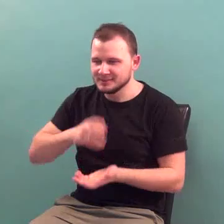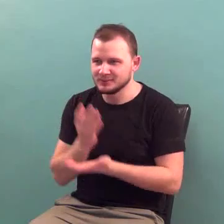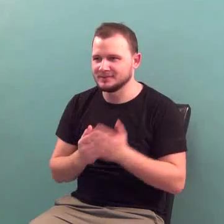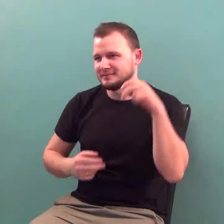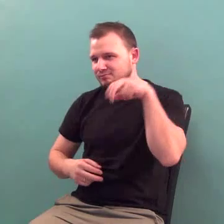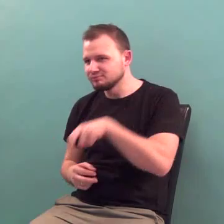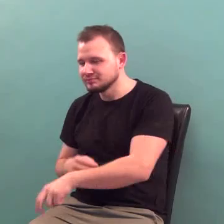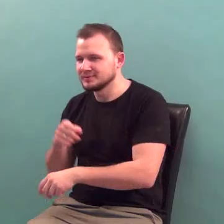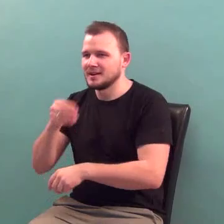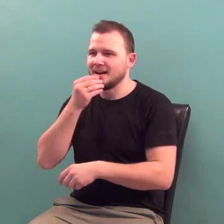Schodzi na dół, na jadalnię.